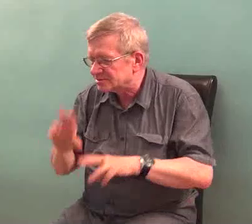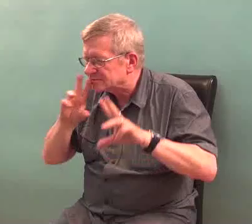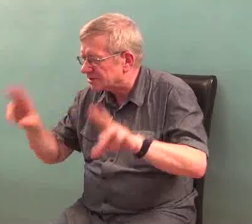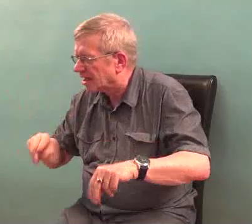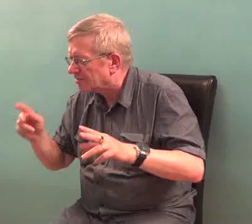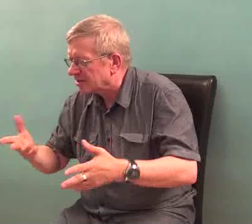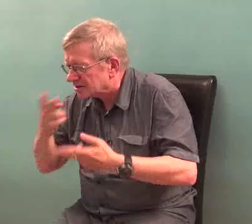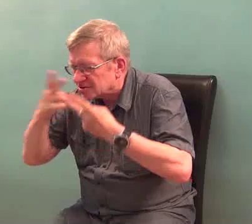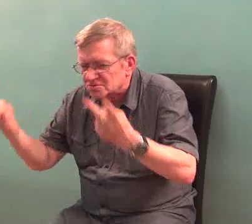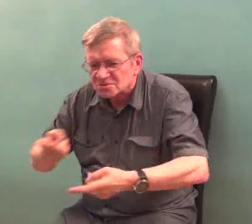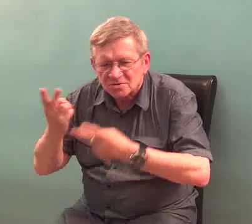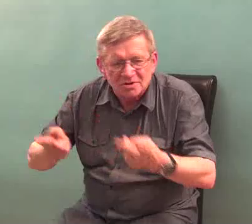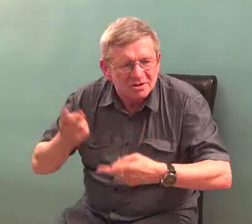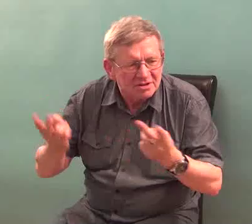Szukali gdzie ona jest.